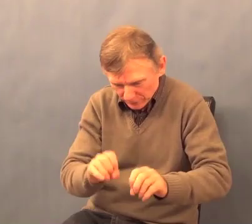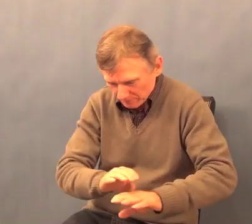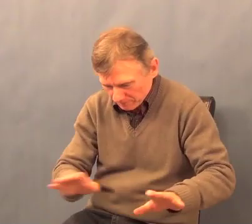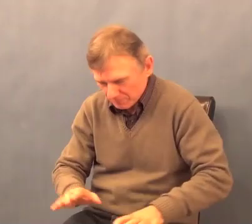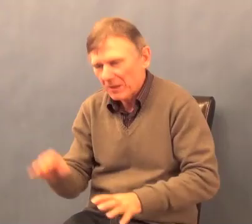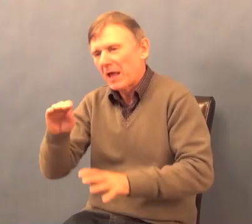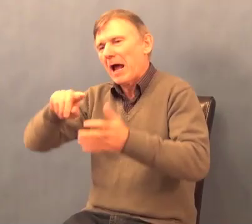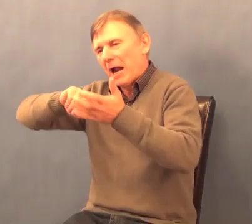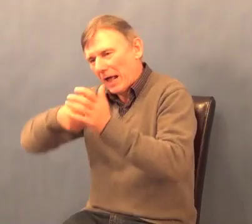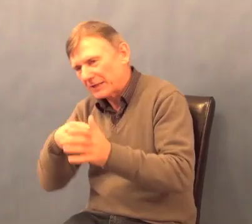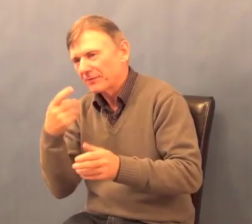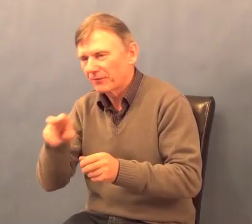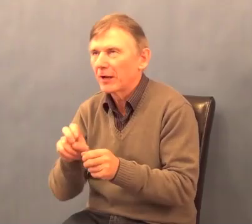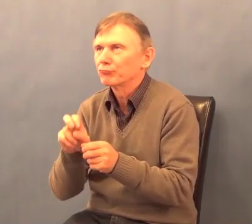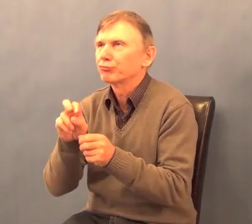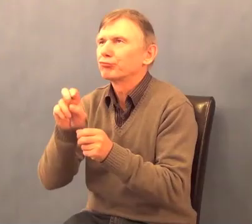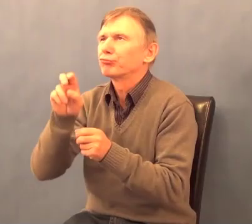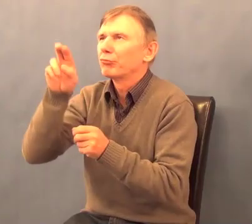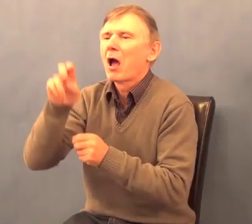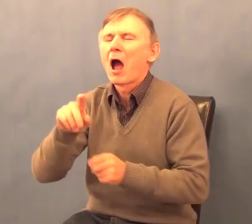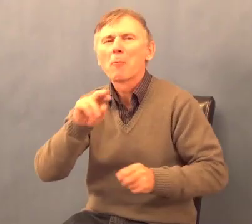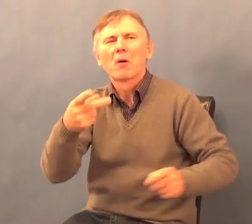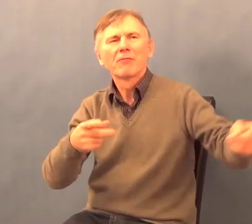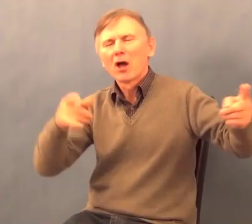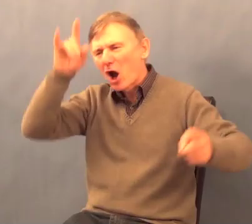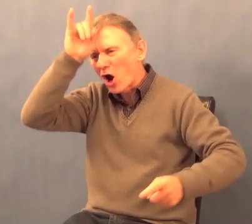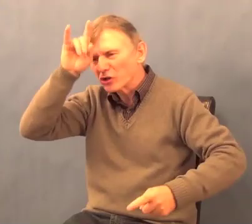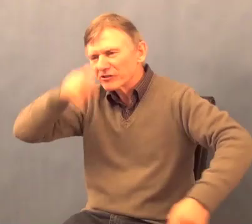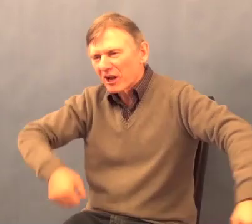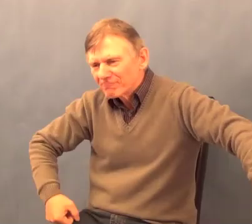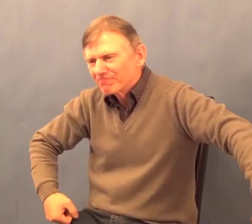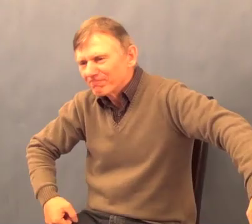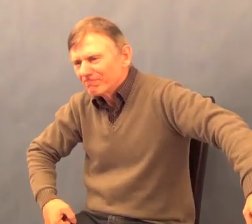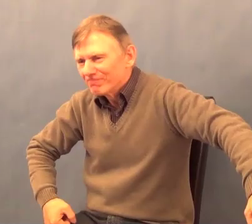Po raz drugi wszedł na drzewo, a w tym czasie z daleka widać, że idzie pan z kozą, ciągnie ją na sznurku.